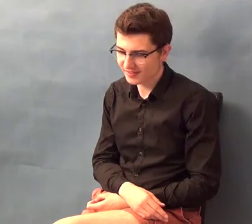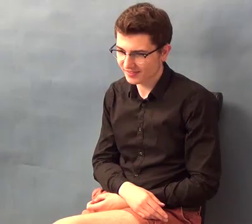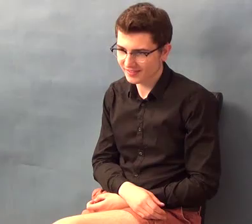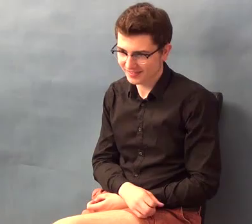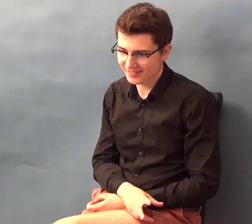Tak.